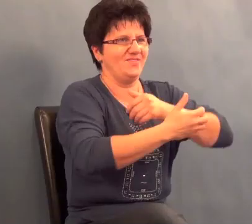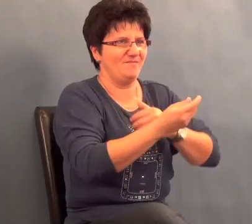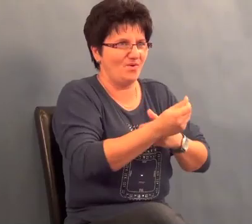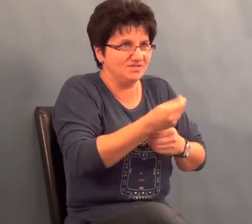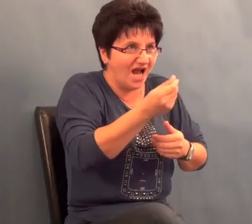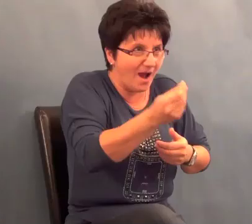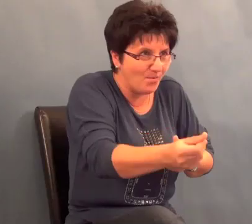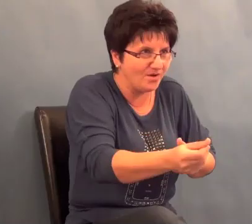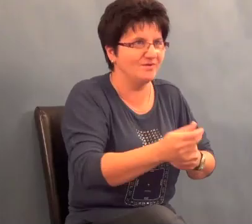Ma zapłacić?